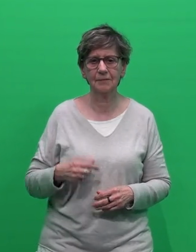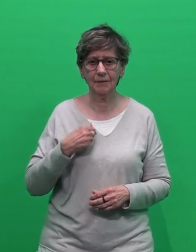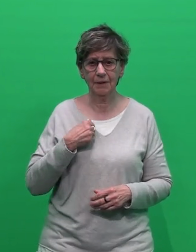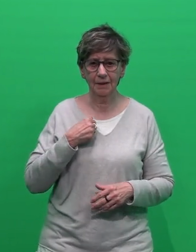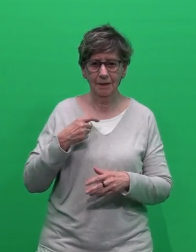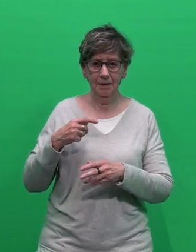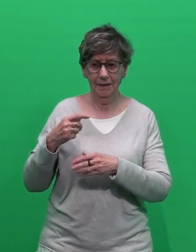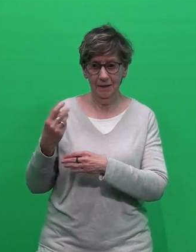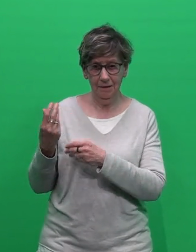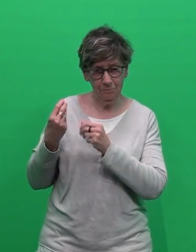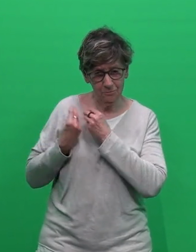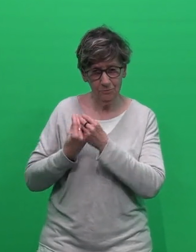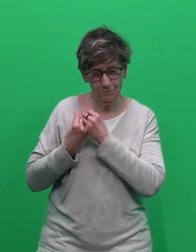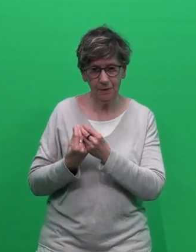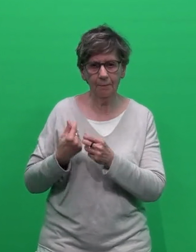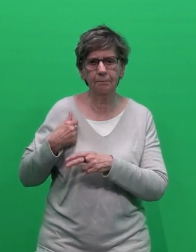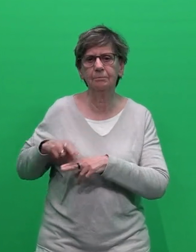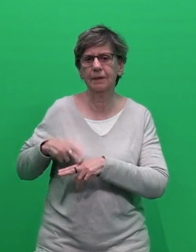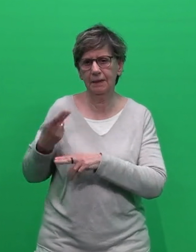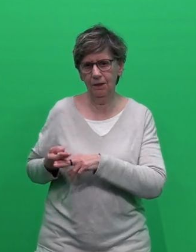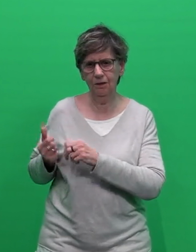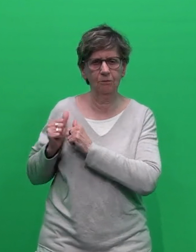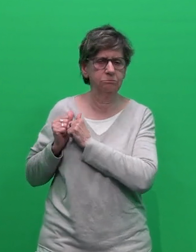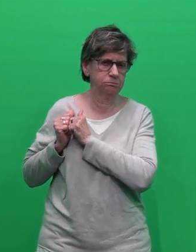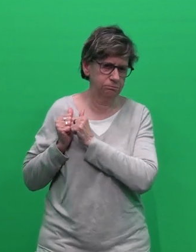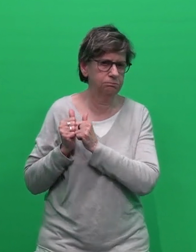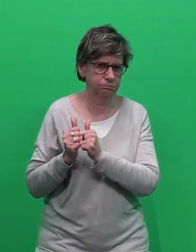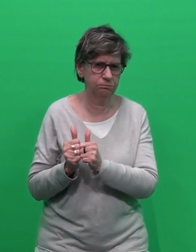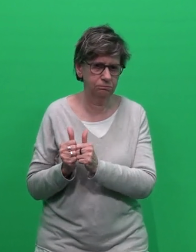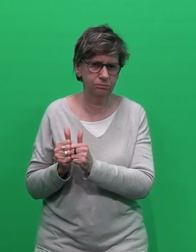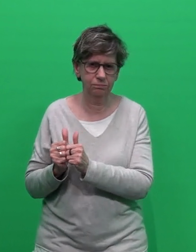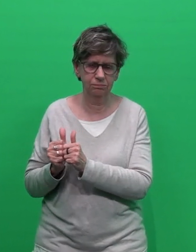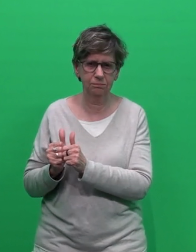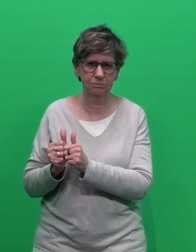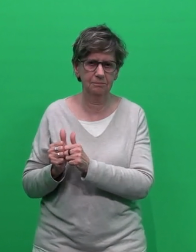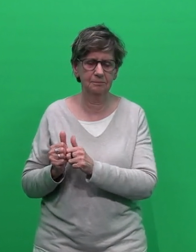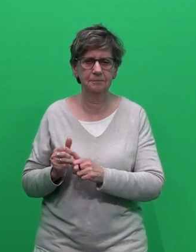Vaig estar amb el meu marit, que em va acompanyar durant tot el procés.